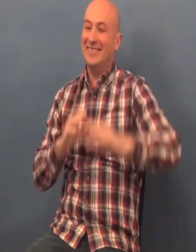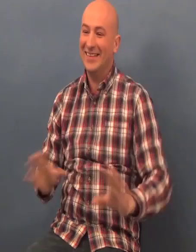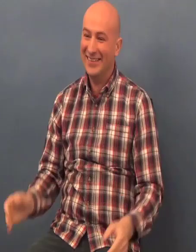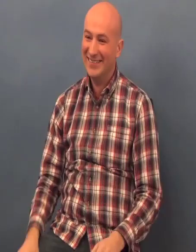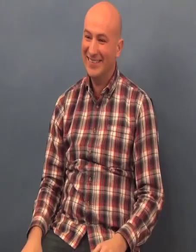Koniec.